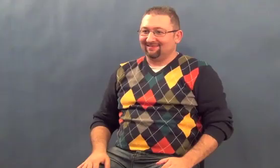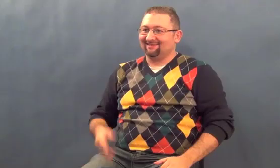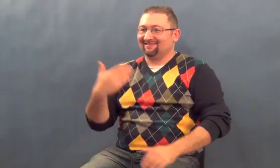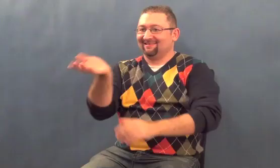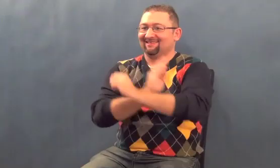Proszę.